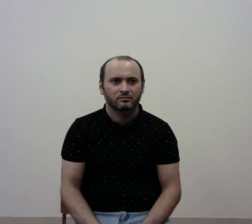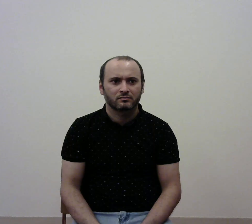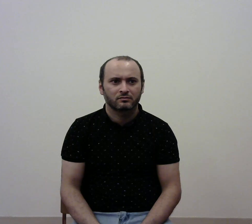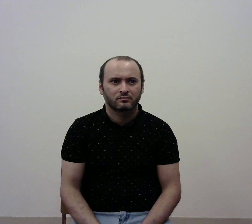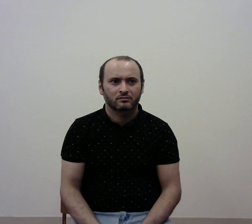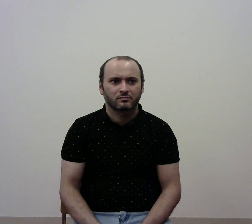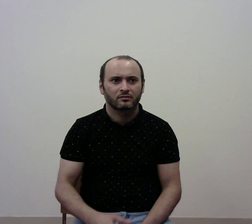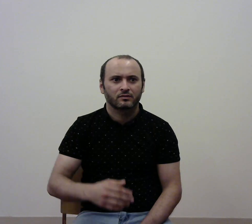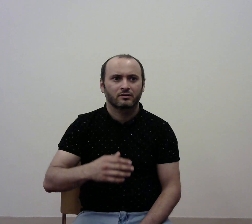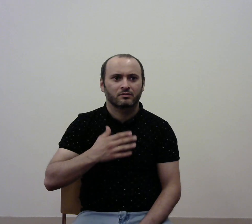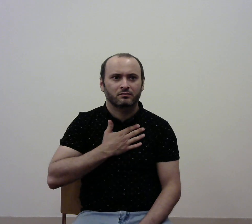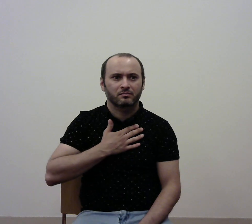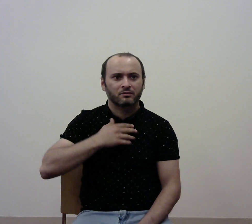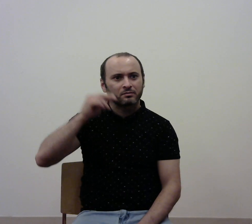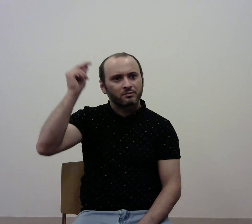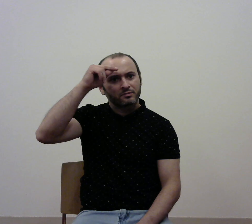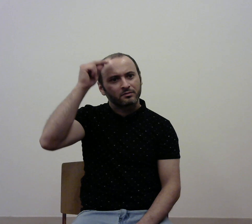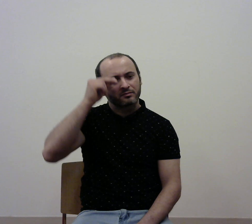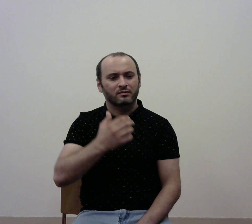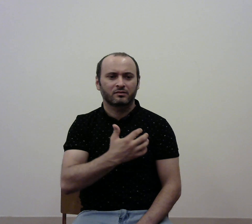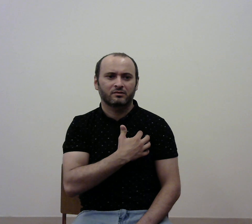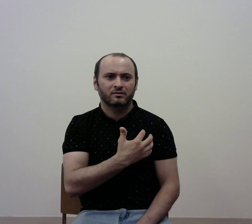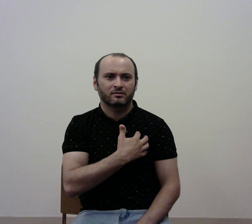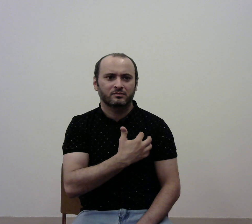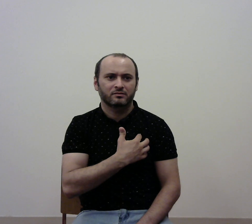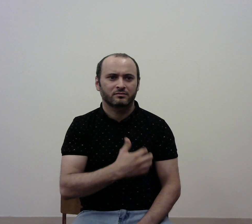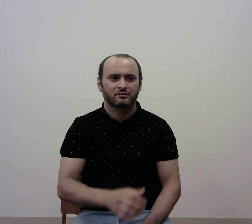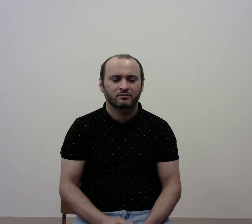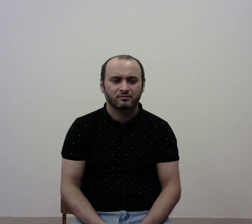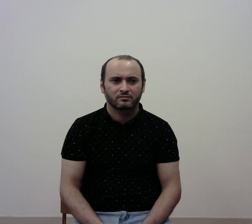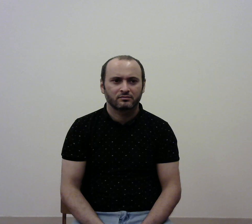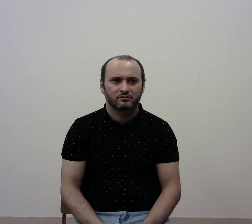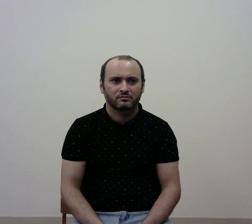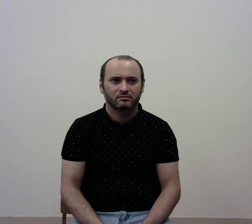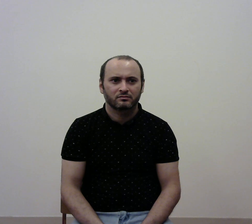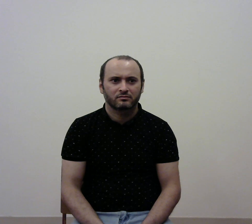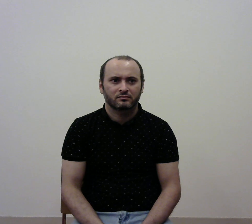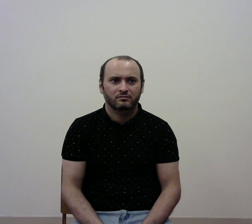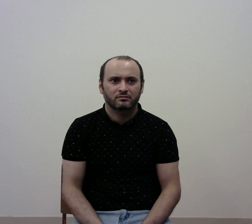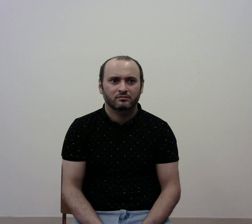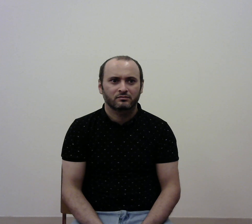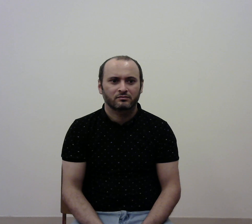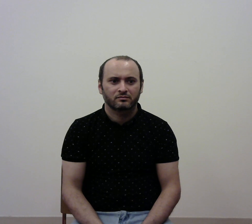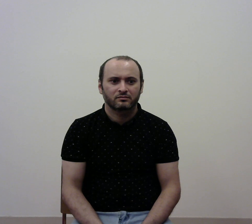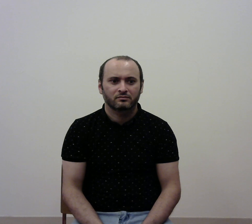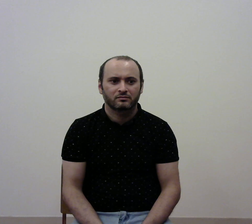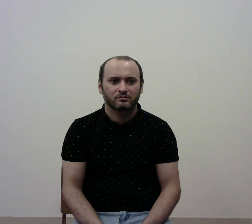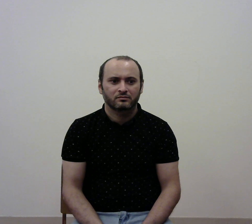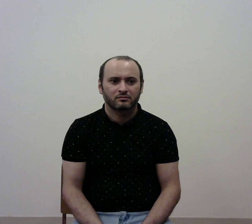Mən öyrənmək istəyirəm